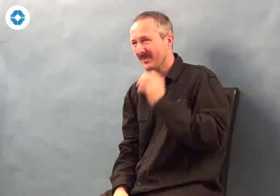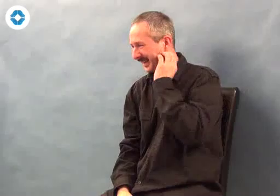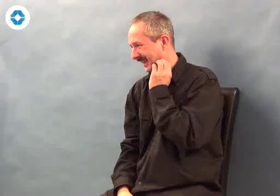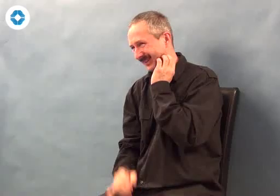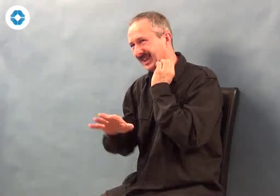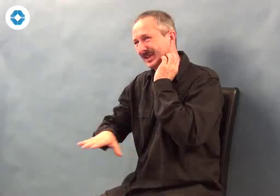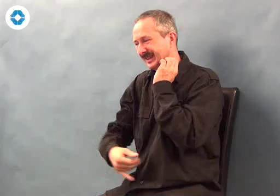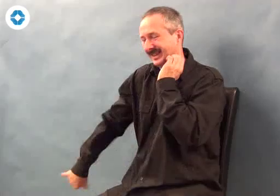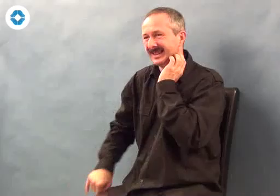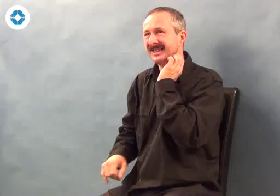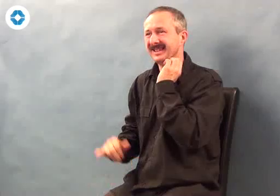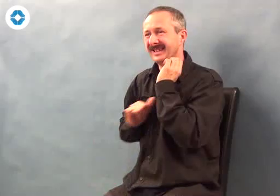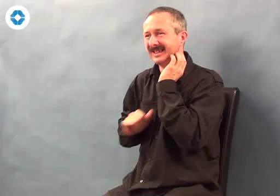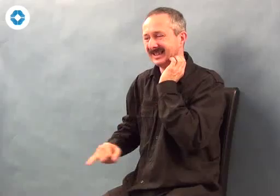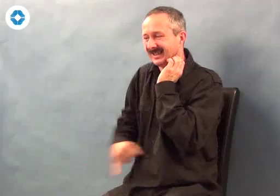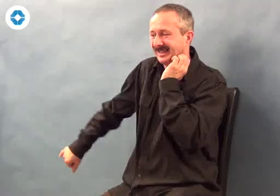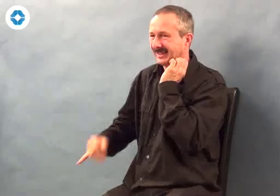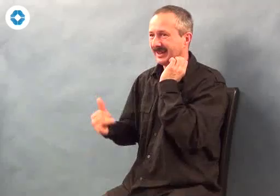Odpychał dziecko nogą, bo było mu niewygodnie.